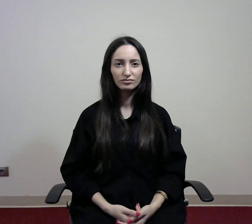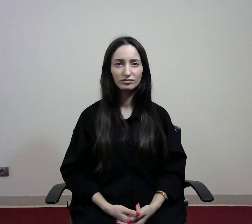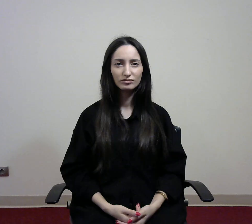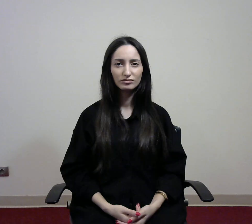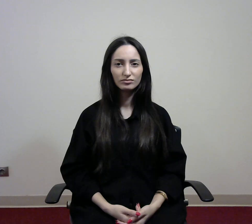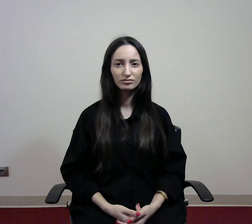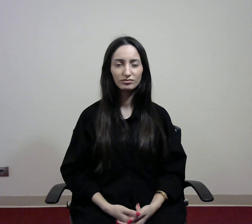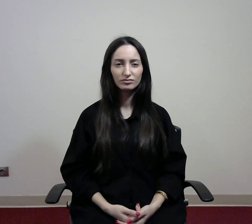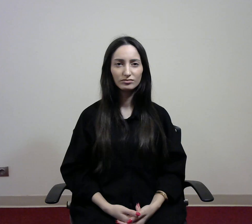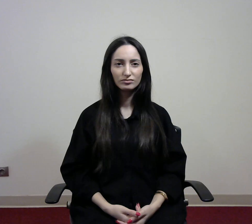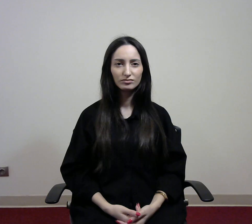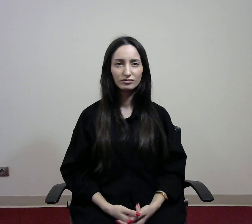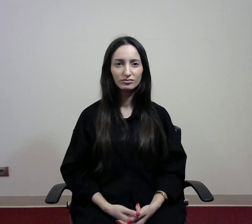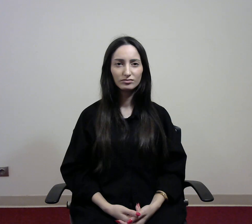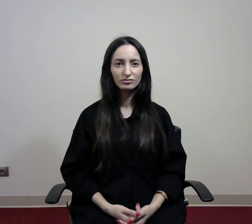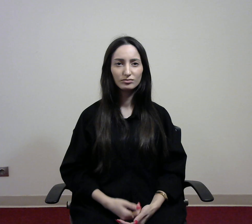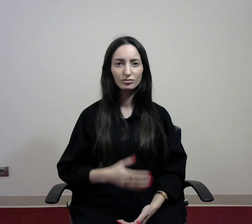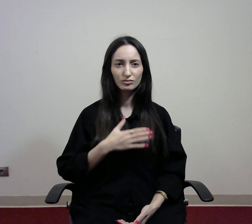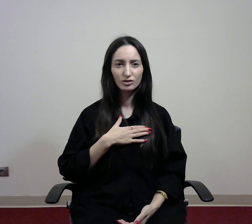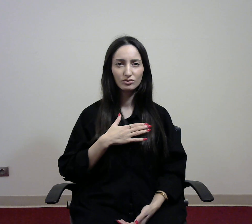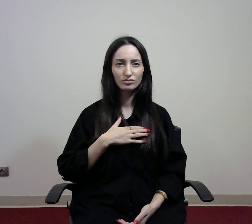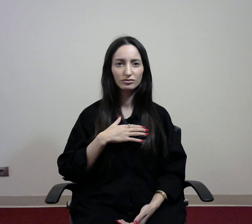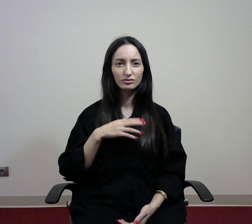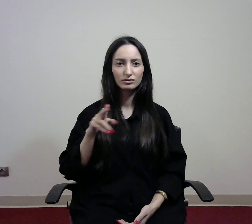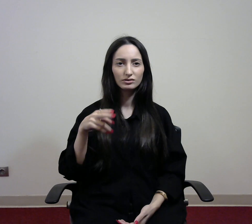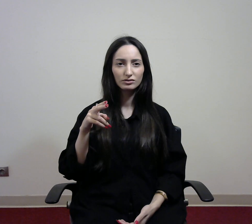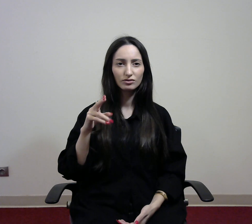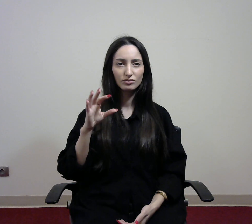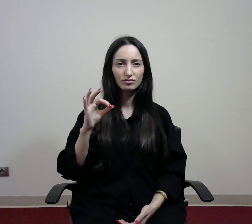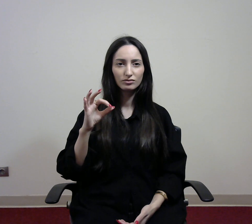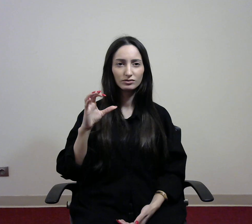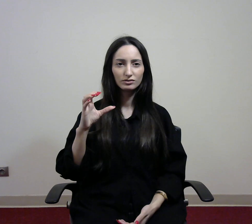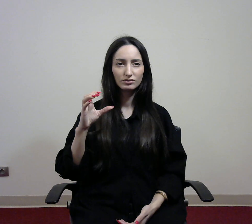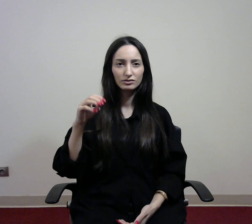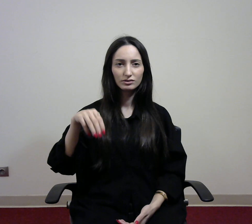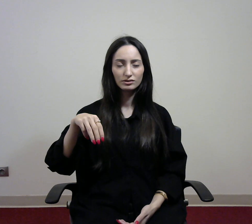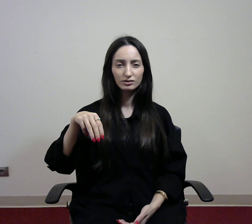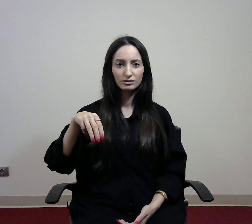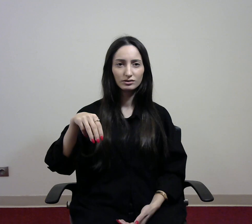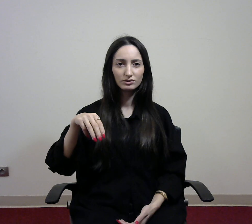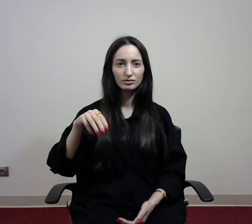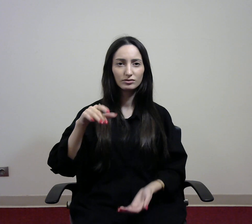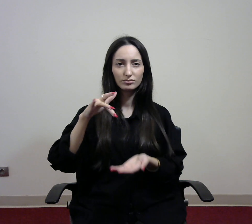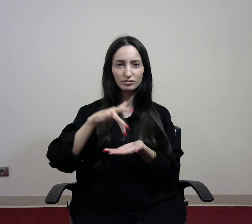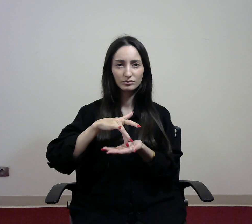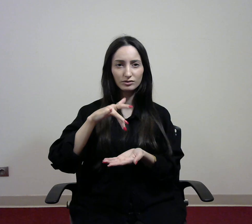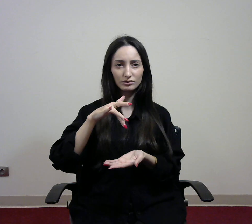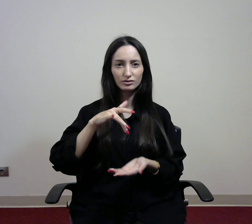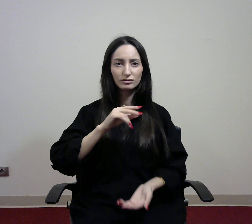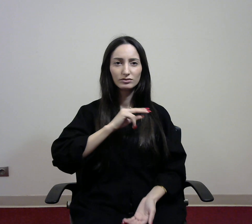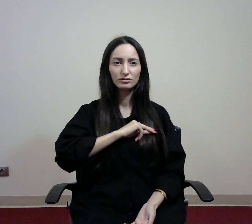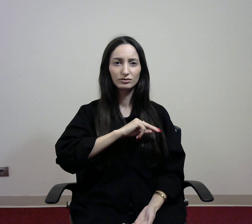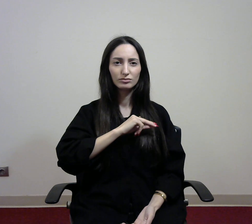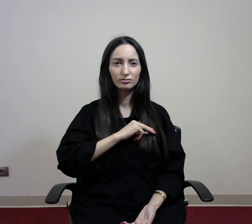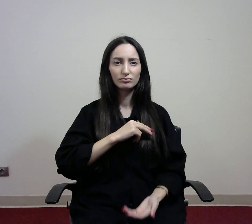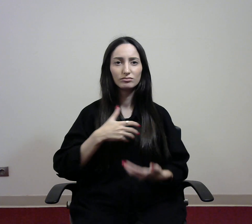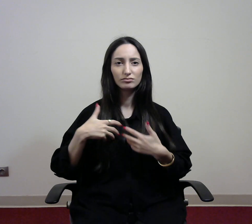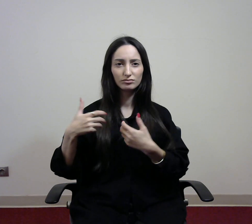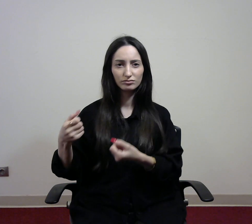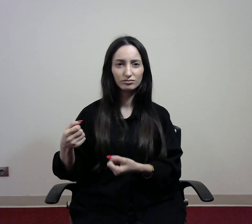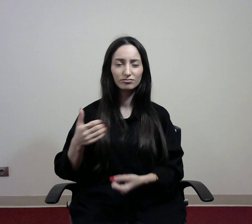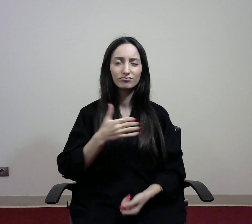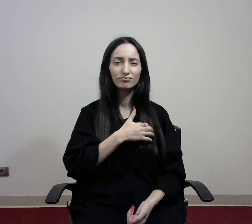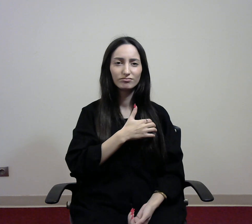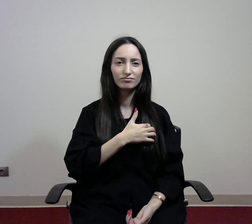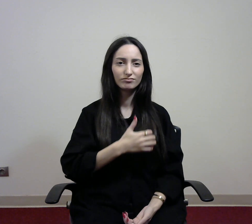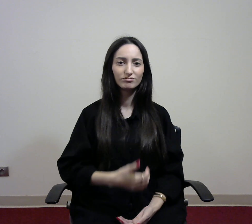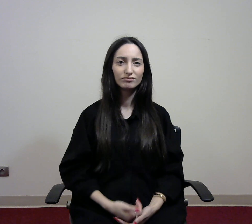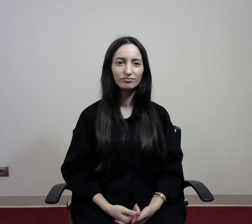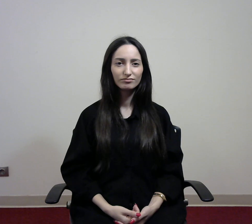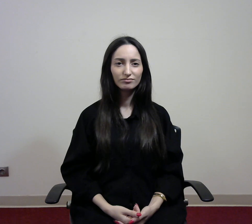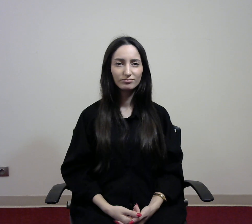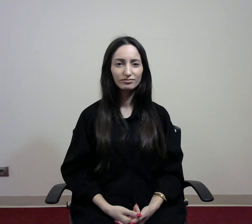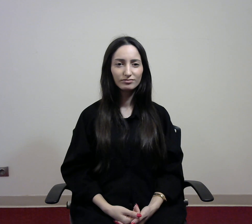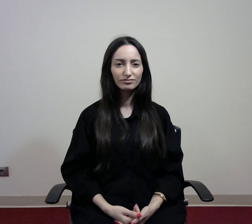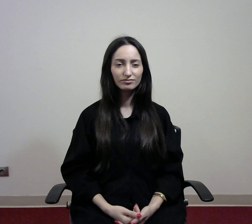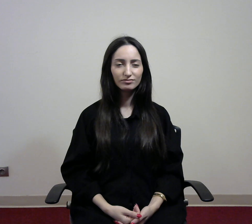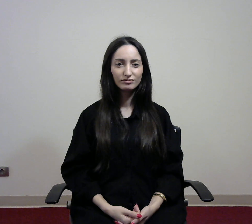Mən DOST Mərkəzində işə qəbul olmaq istəyirəm